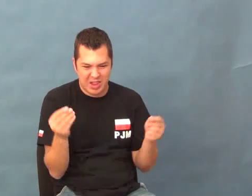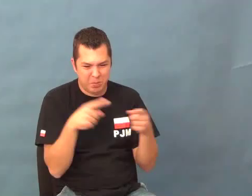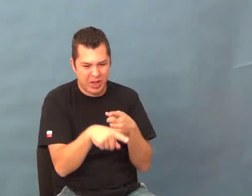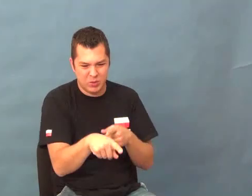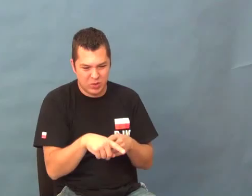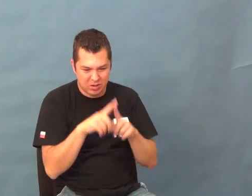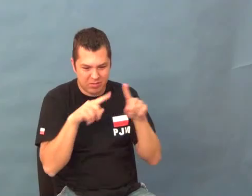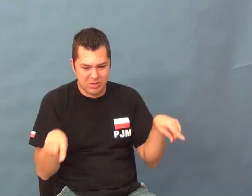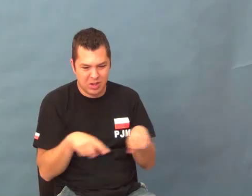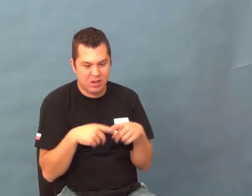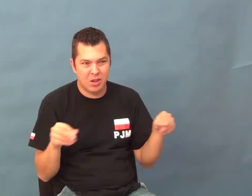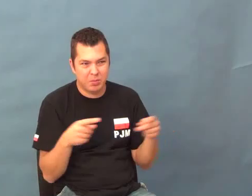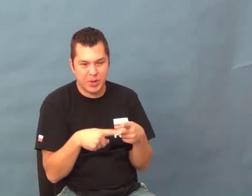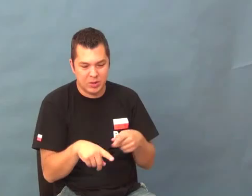Trójkątny znak nie pasuje.